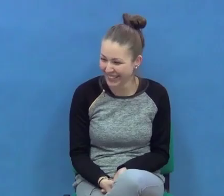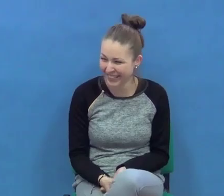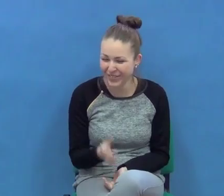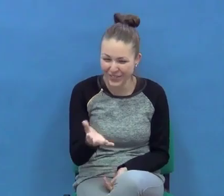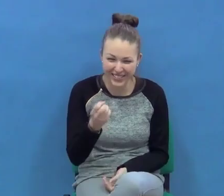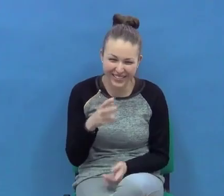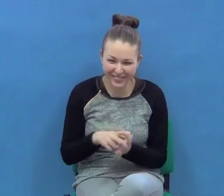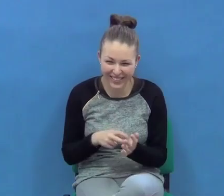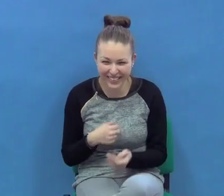Nie powiedziałam o tym, że ryba nabrała wody.